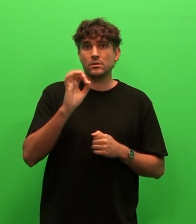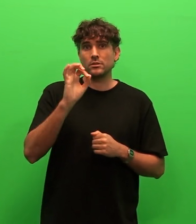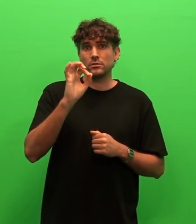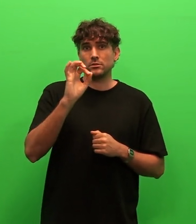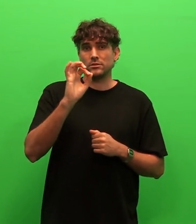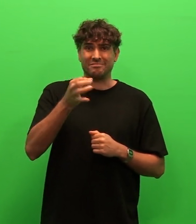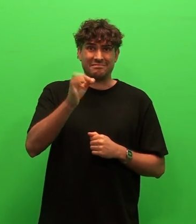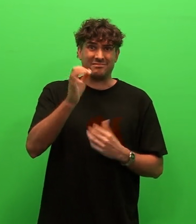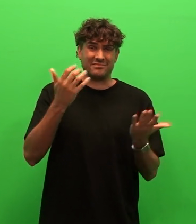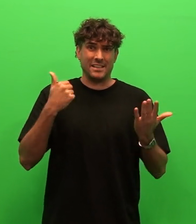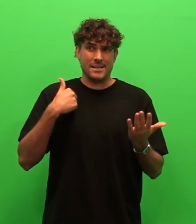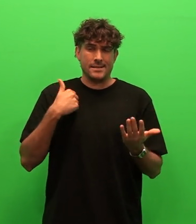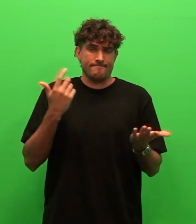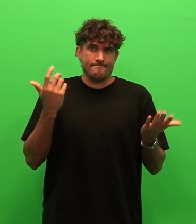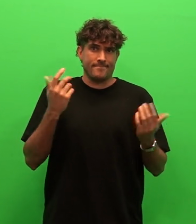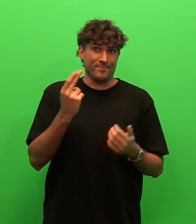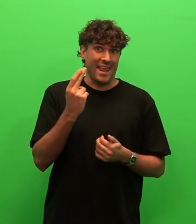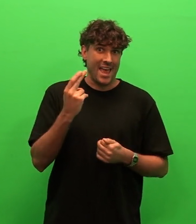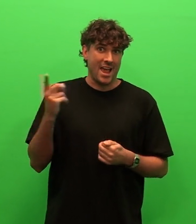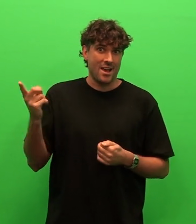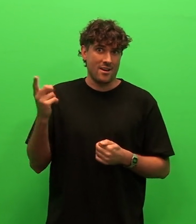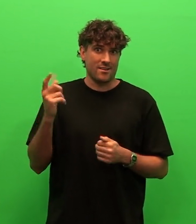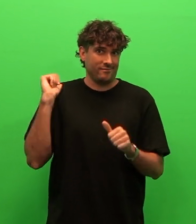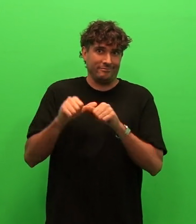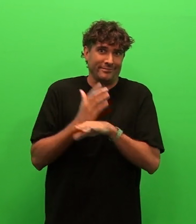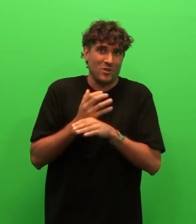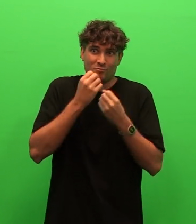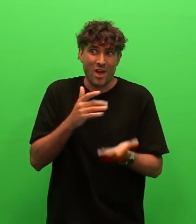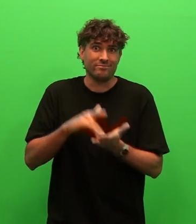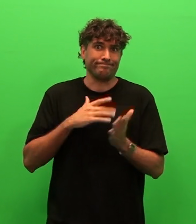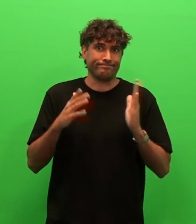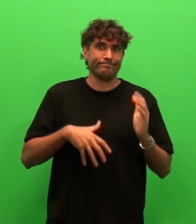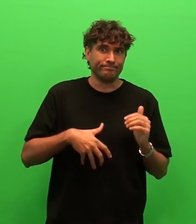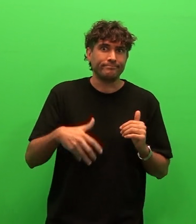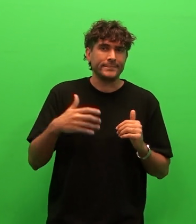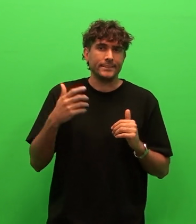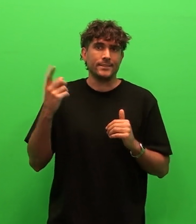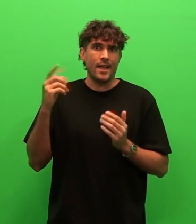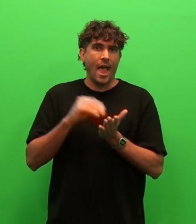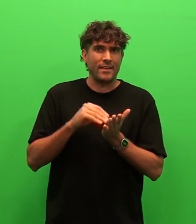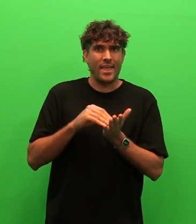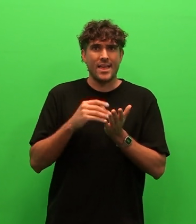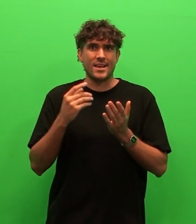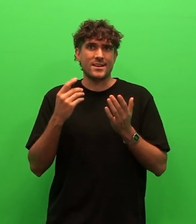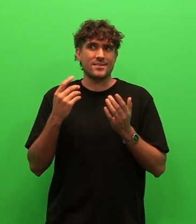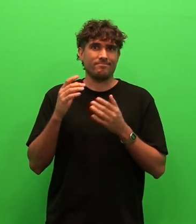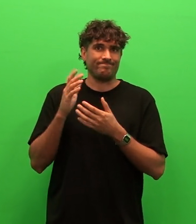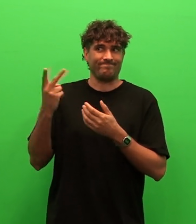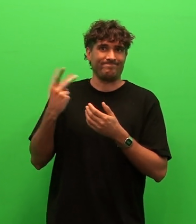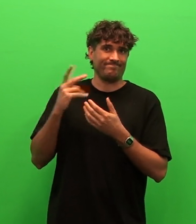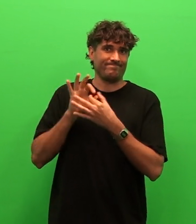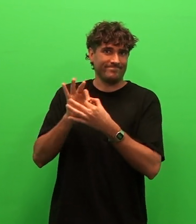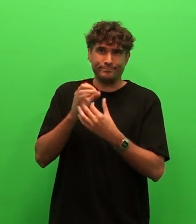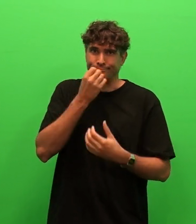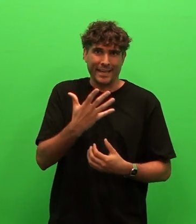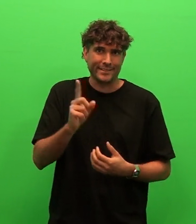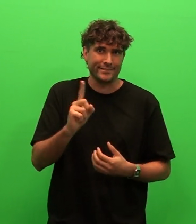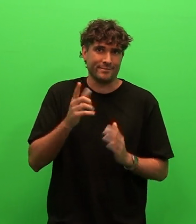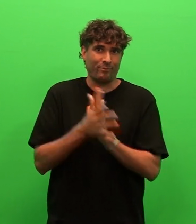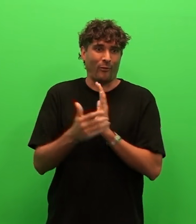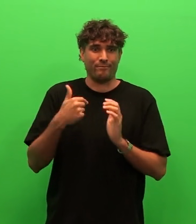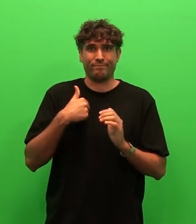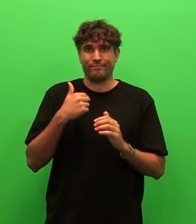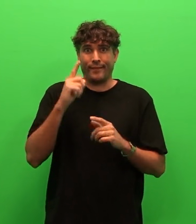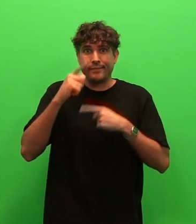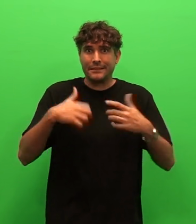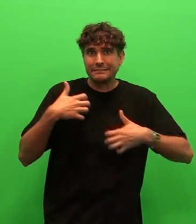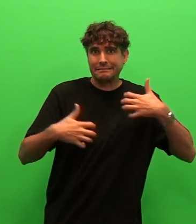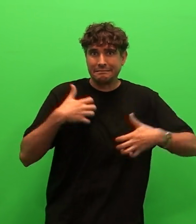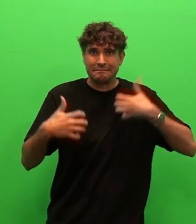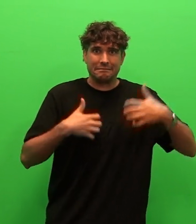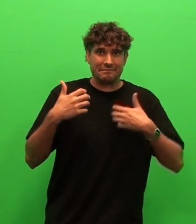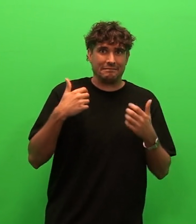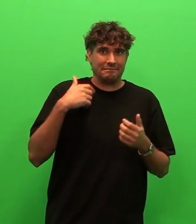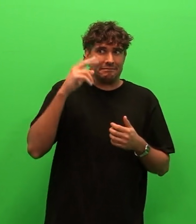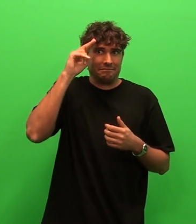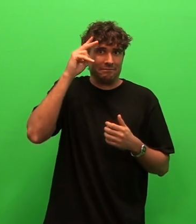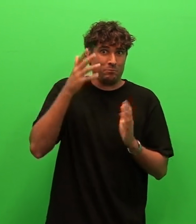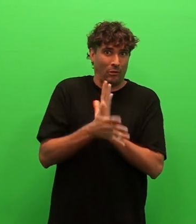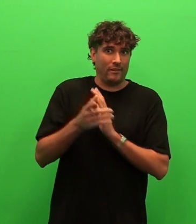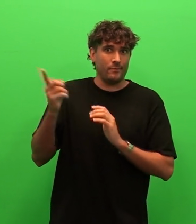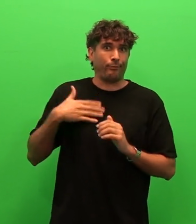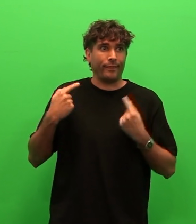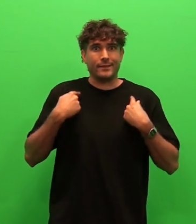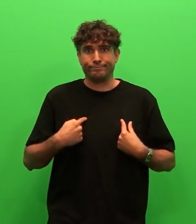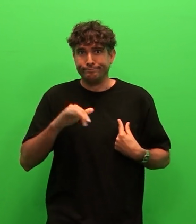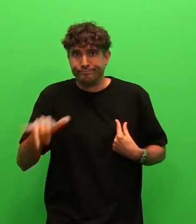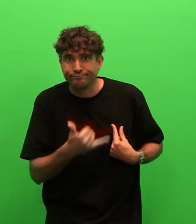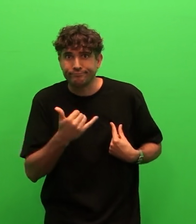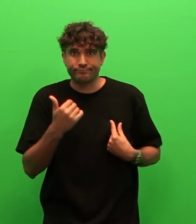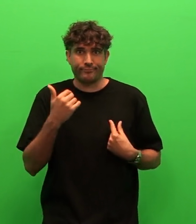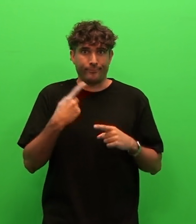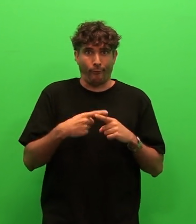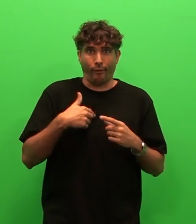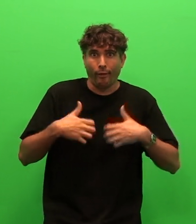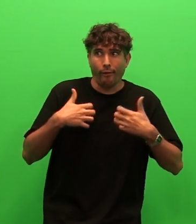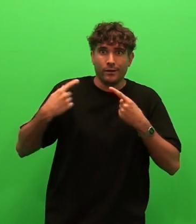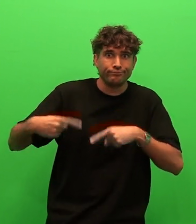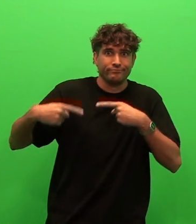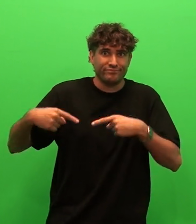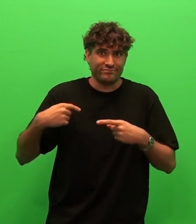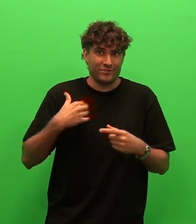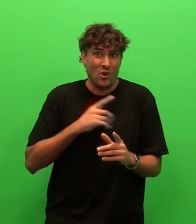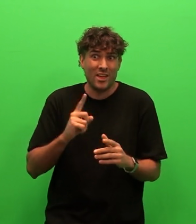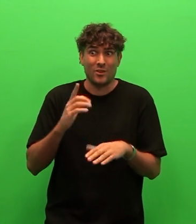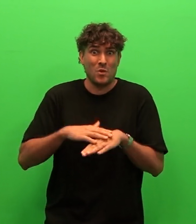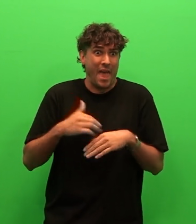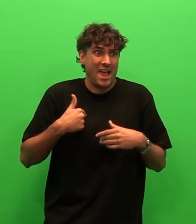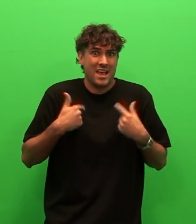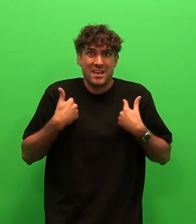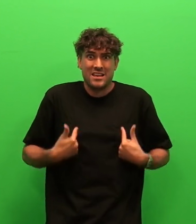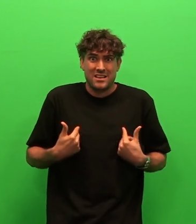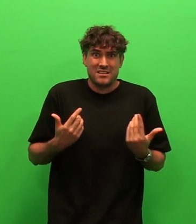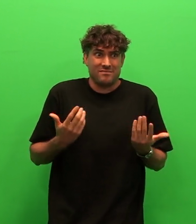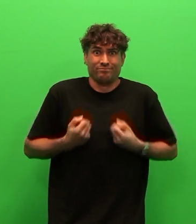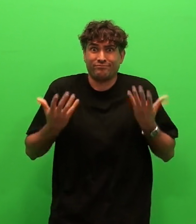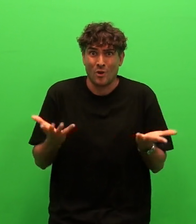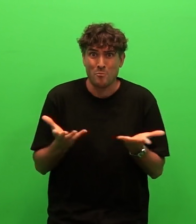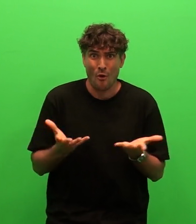Sí, amb la meva parella sempre hem estat molt bé, però des que estic embarassada, a vegades no estem gaire units, perquè tot em molesta, i estic preocupada per si la meva parella es cansa d'aquesta situació, perquè sento que sempre estem discutint, jo no vull discutir-me, però em surt així i no sé com fer-ho.